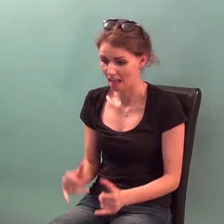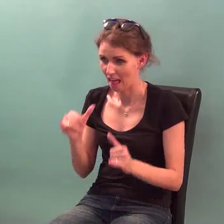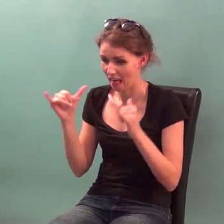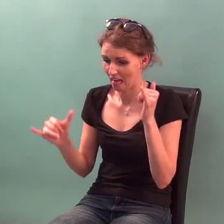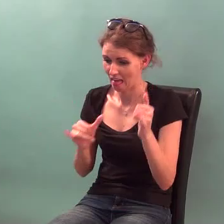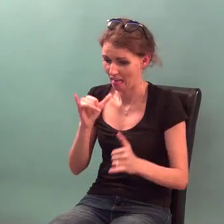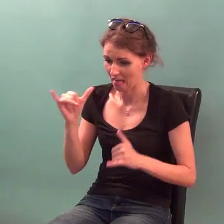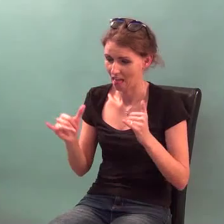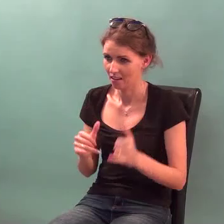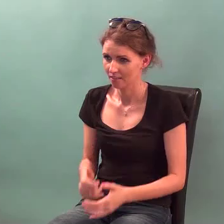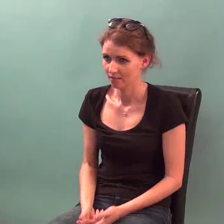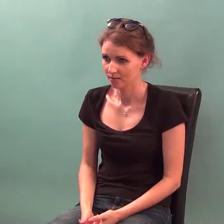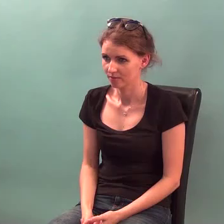Krzyczeć.